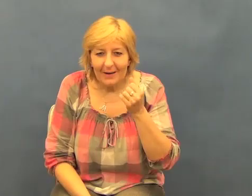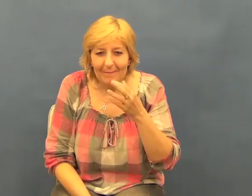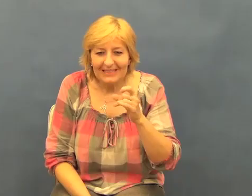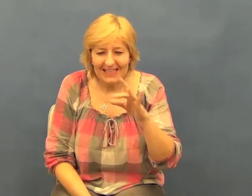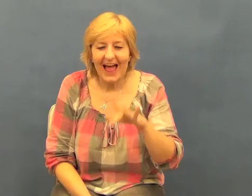Mickey.